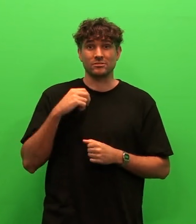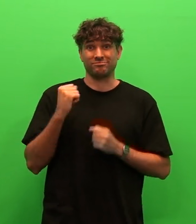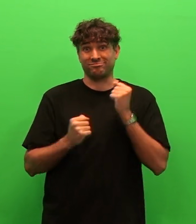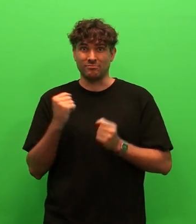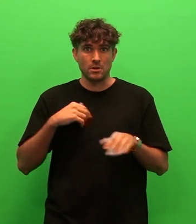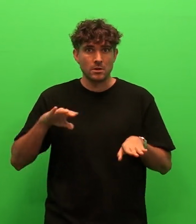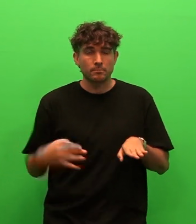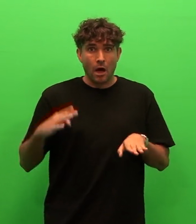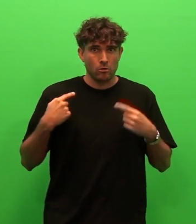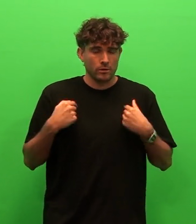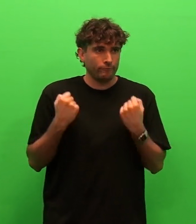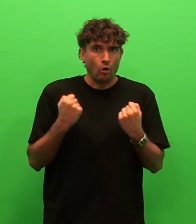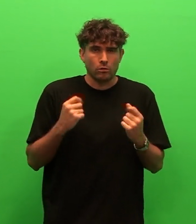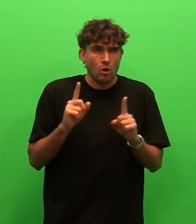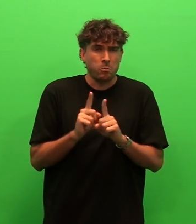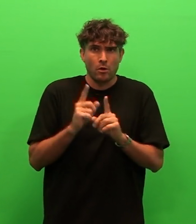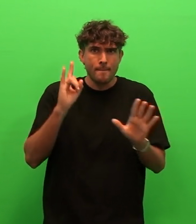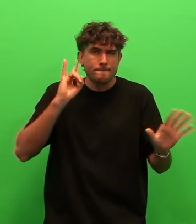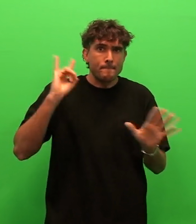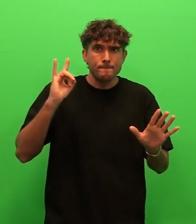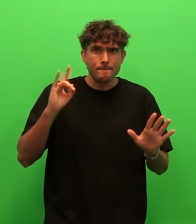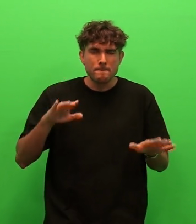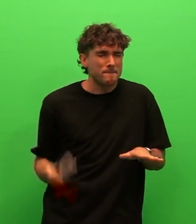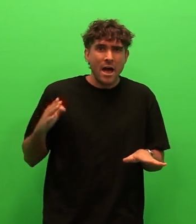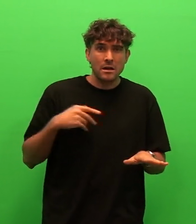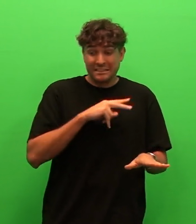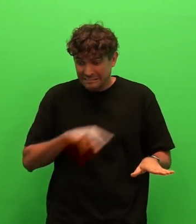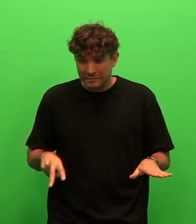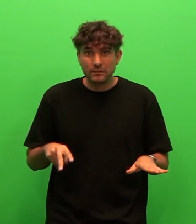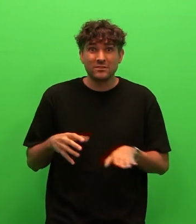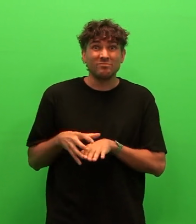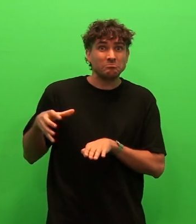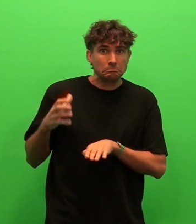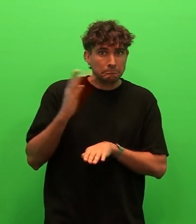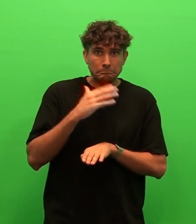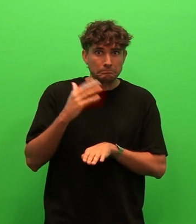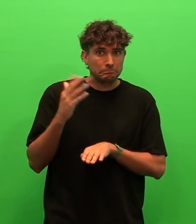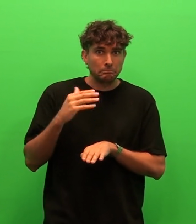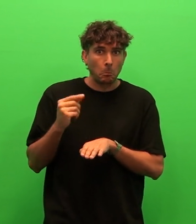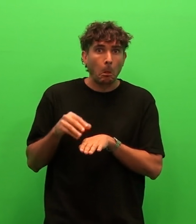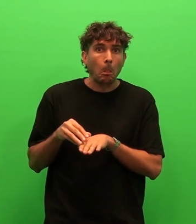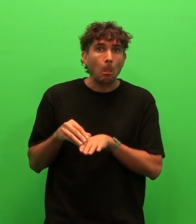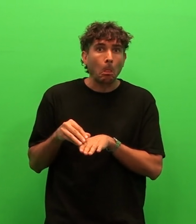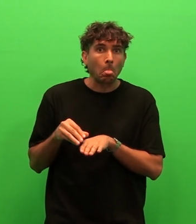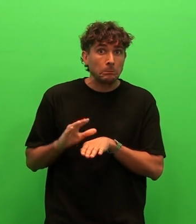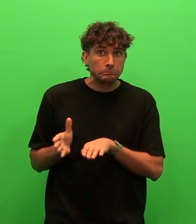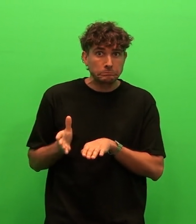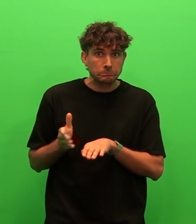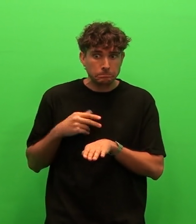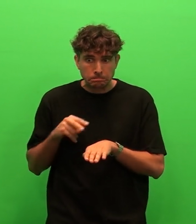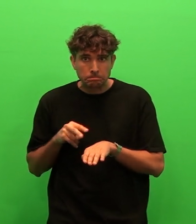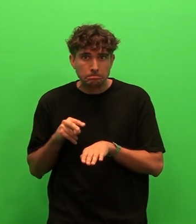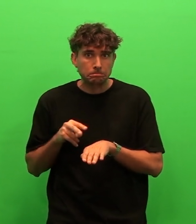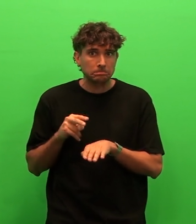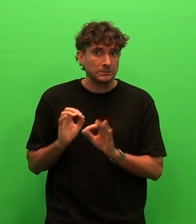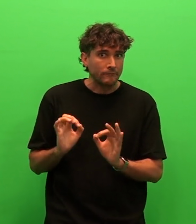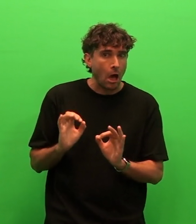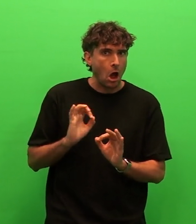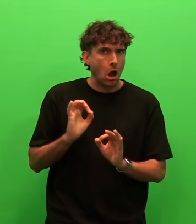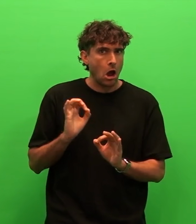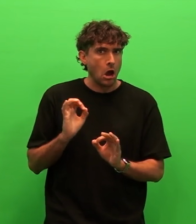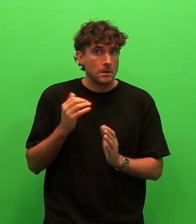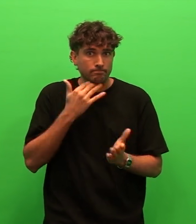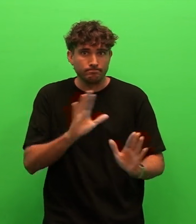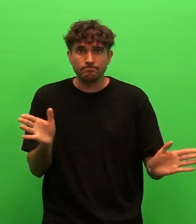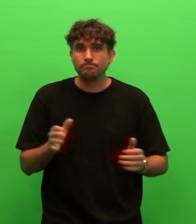Mentre corría em vaig torçar el peu dret i vaig sentir una mena de so molt fort. Quan vaig mirar el peu estava bé, no hi hauvia res, només estava una mica inflat d'un costat, molt poc. No sabia si estava bé o no.